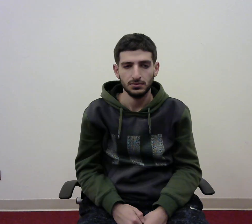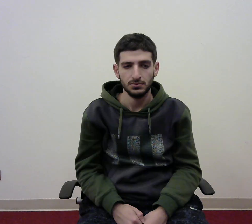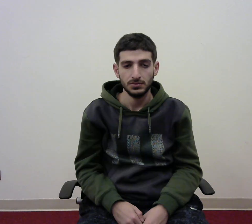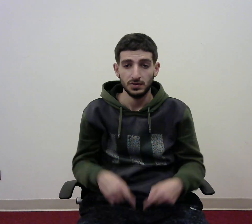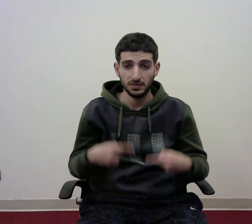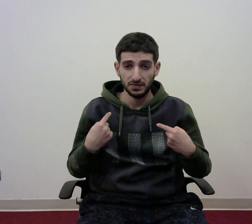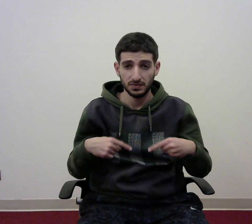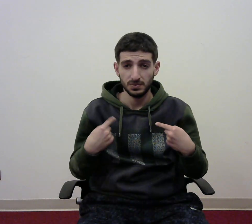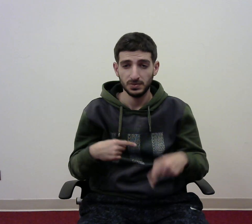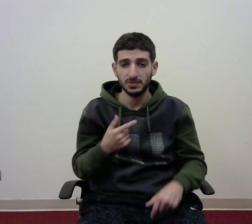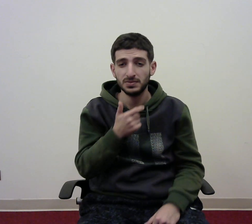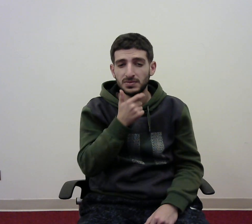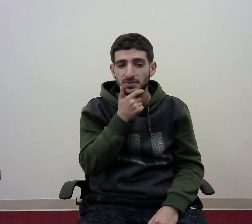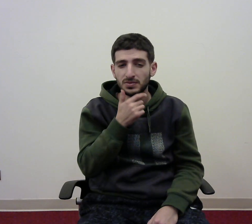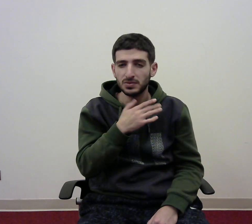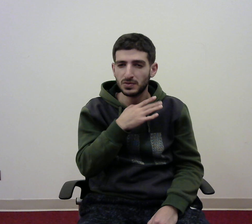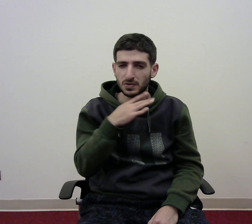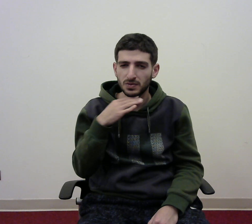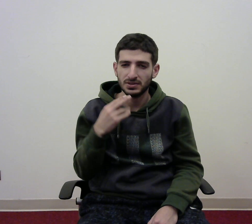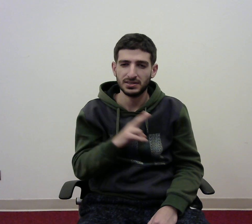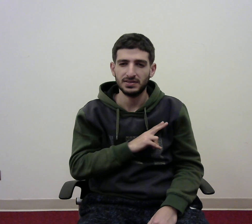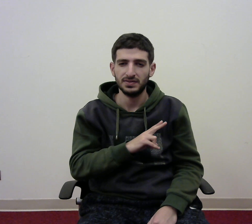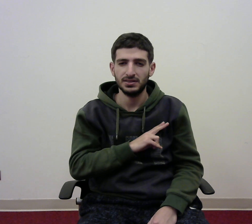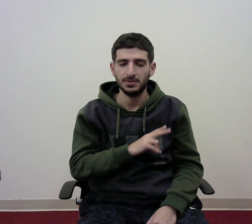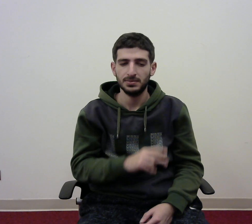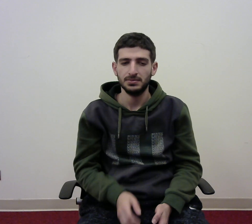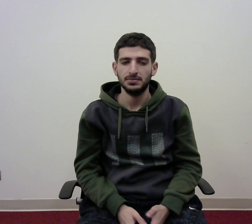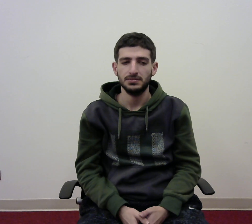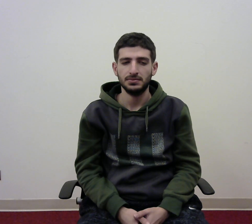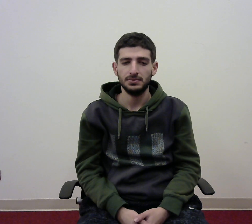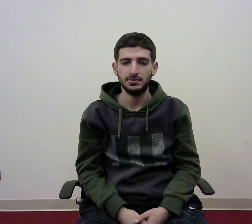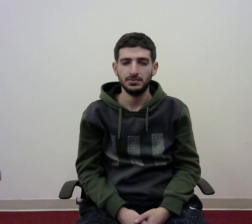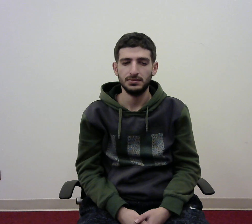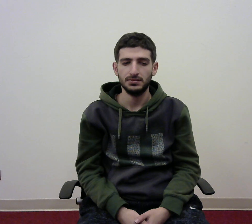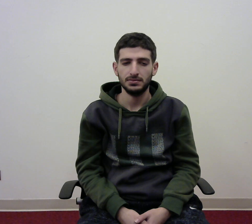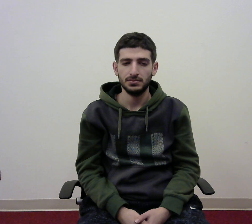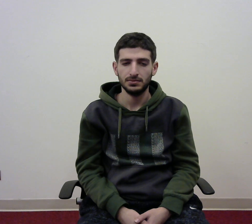Futbol izləməyi çox sevirəm